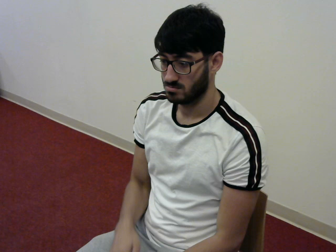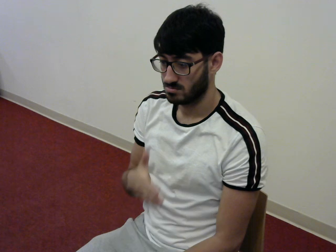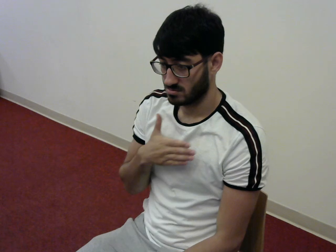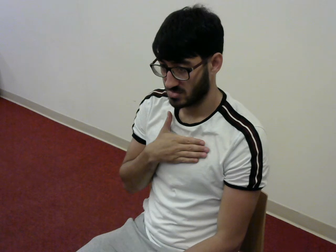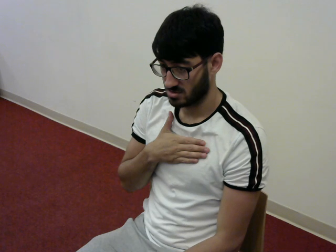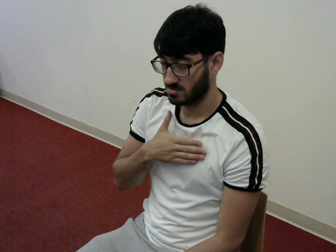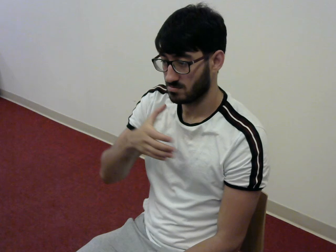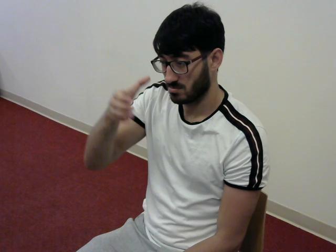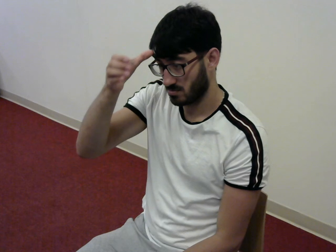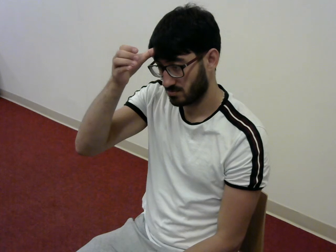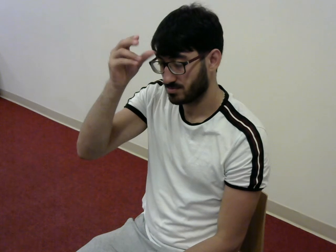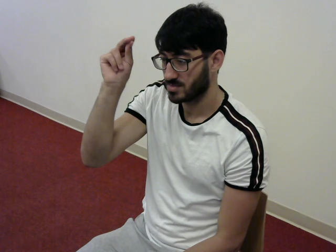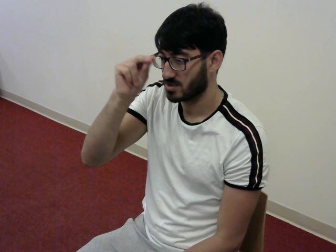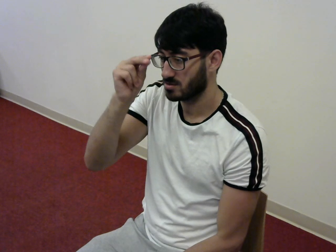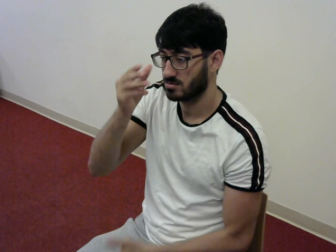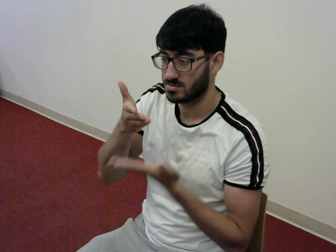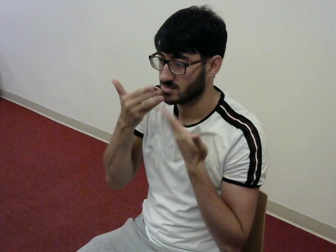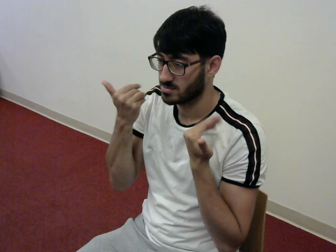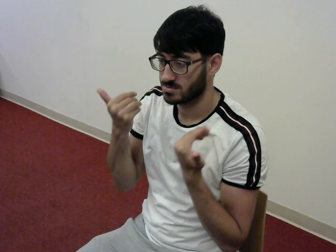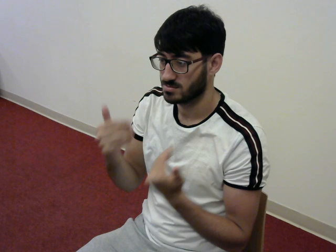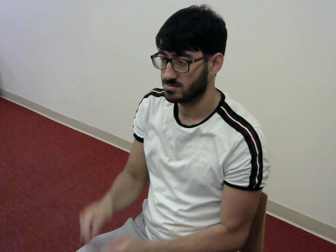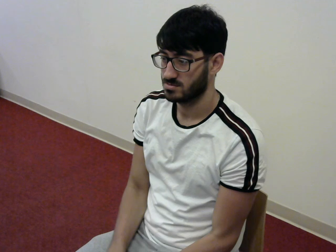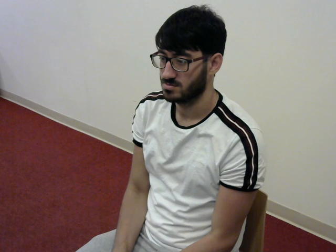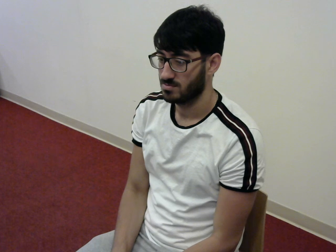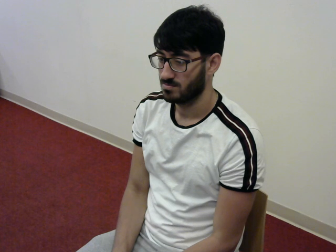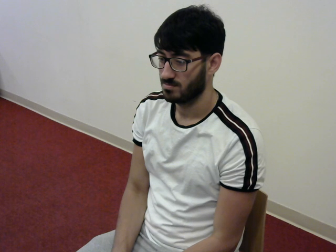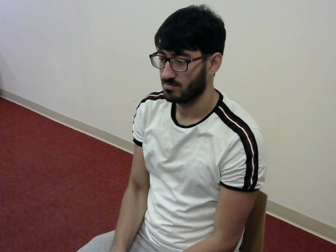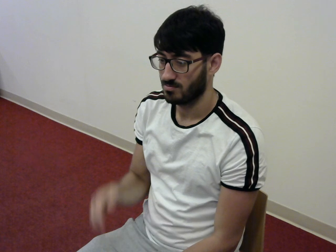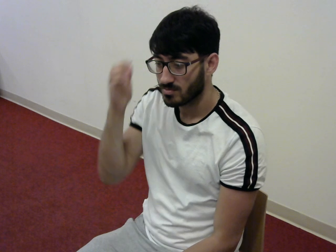Mənim ali təhsilim yoxdur